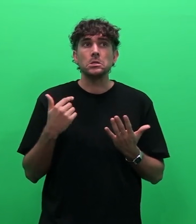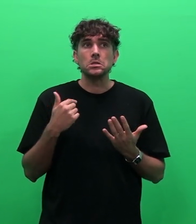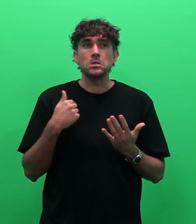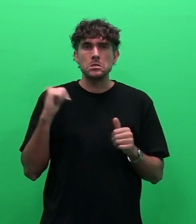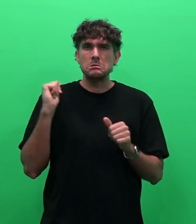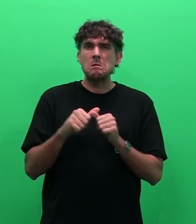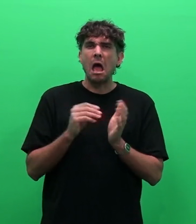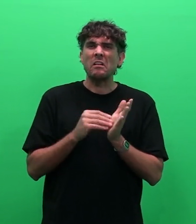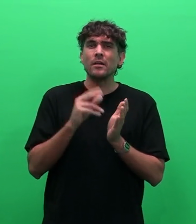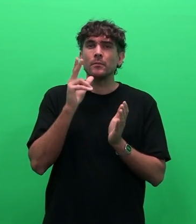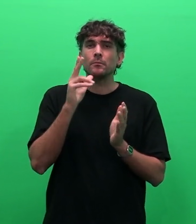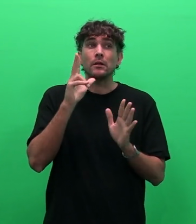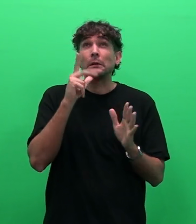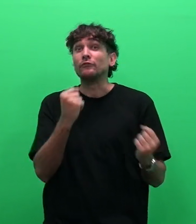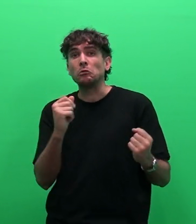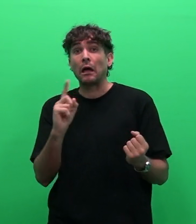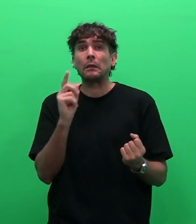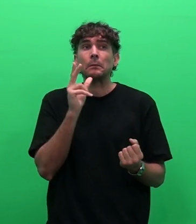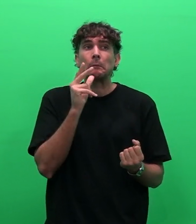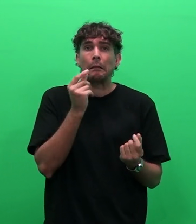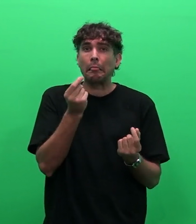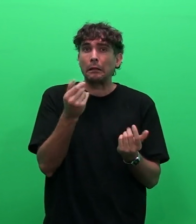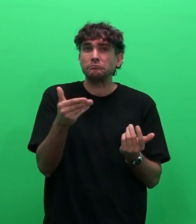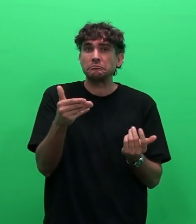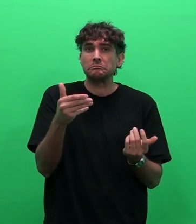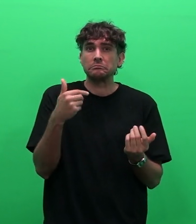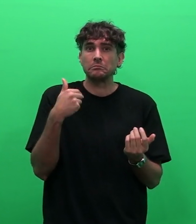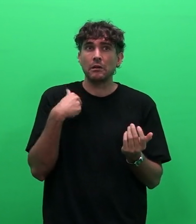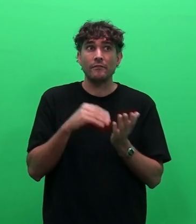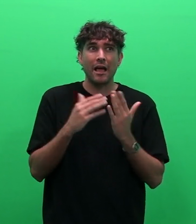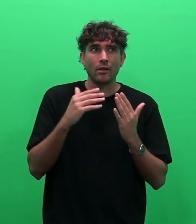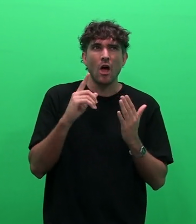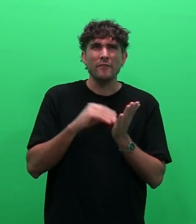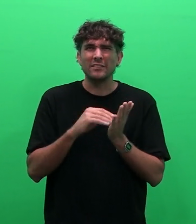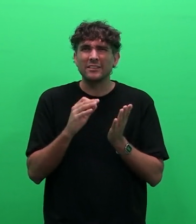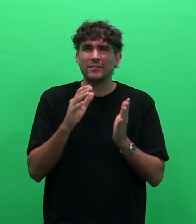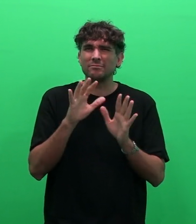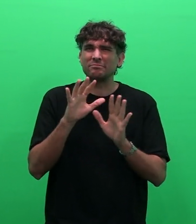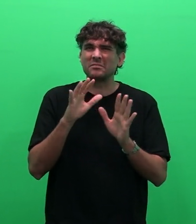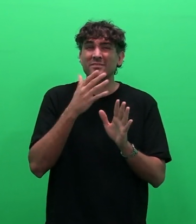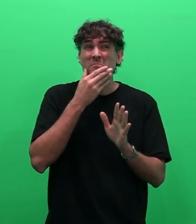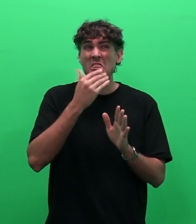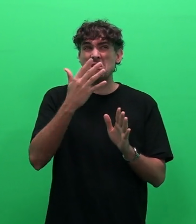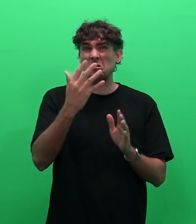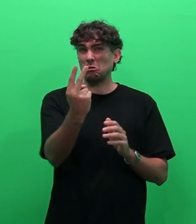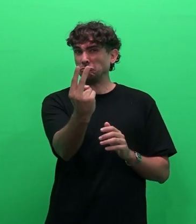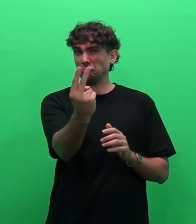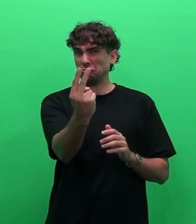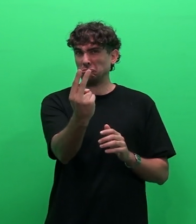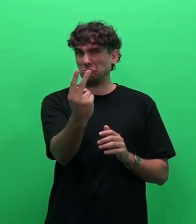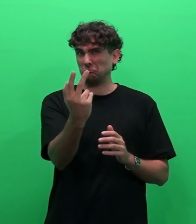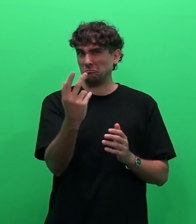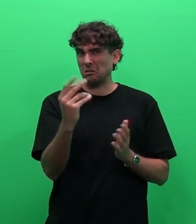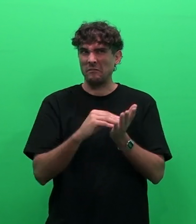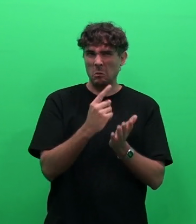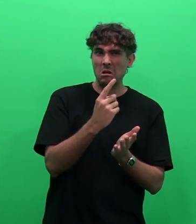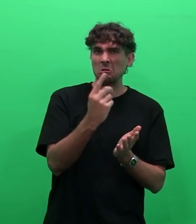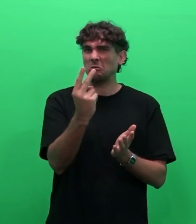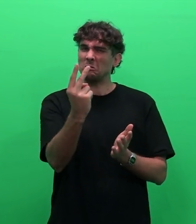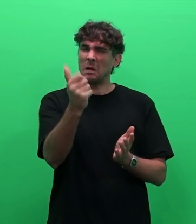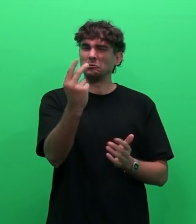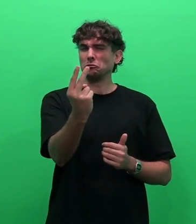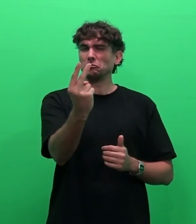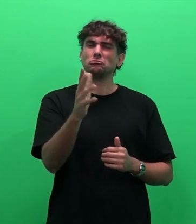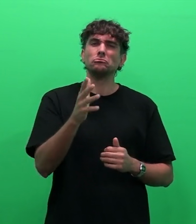Anteriorment ja m'ha fet mal algunes vegades, no és un dolor molt fort, és més aviat lleu, de vegades em fa mal i de vegades no, és confús, potser posaria un nivell d'un ú o un dos, seria més un dos, sí.